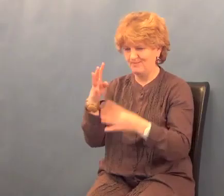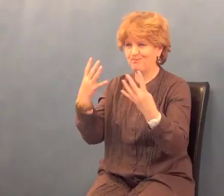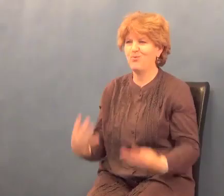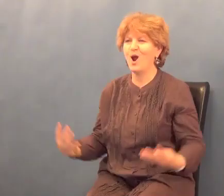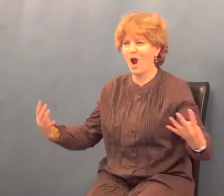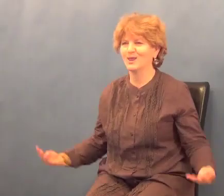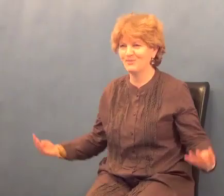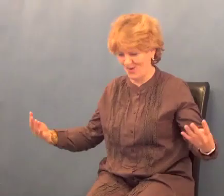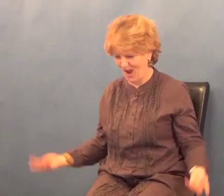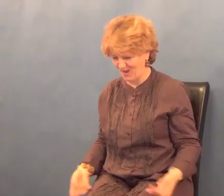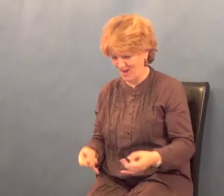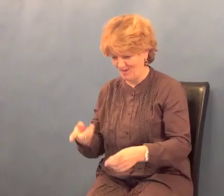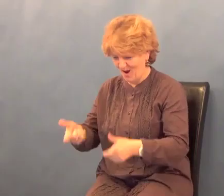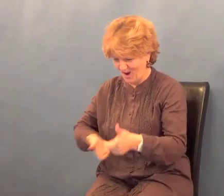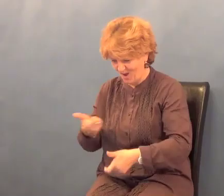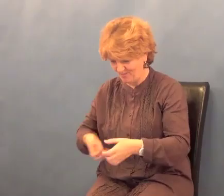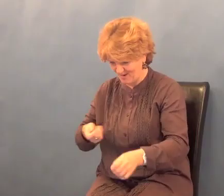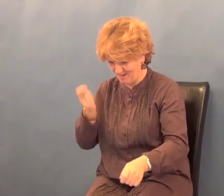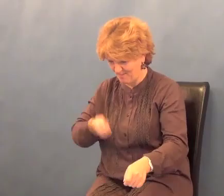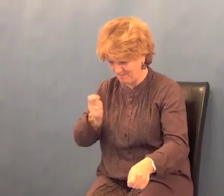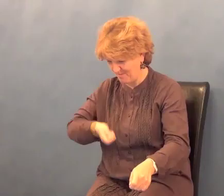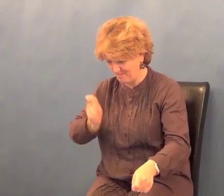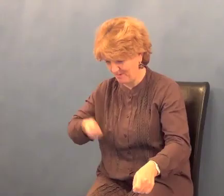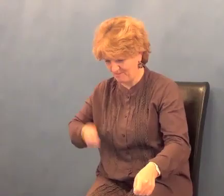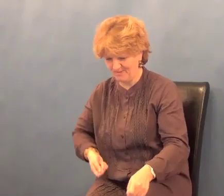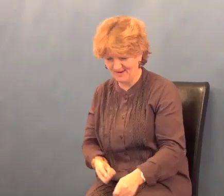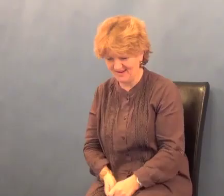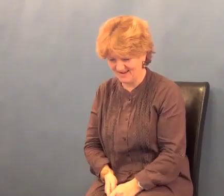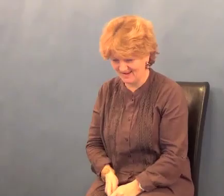To jest płot, w który on rytmicznie uderza.